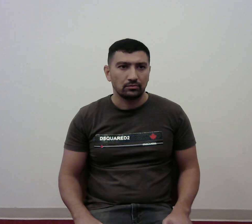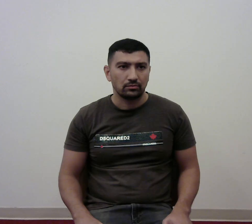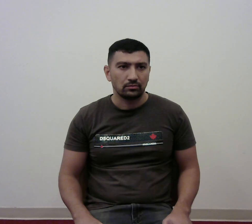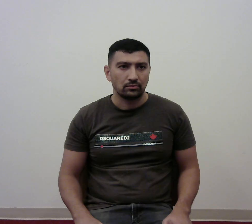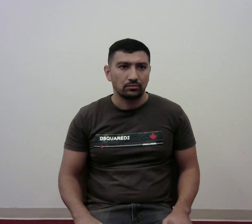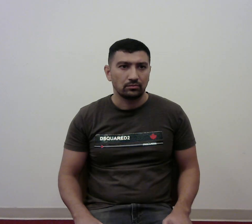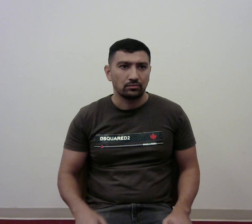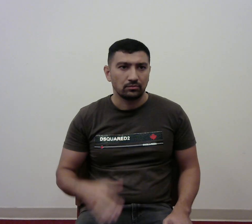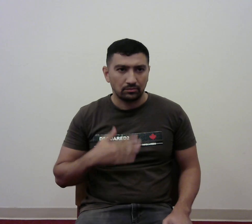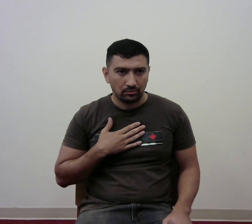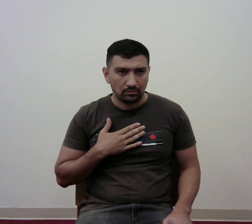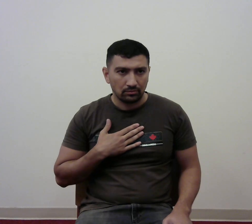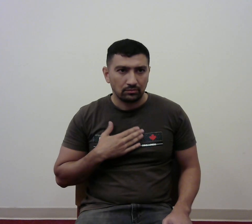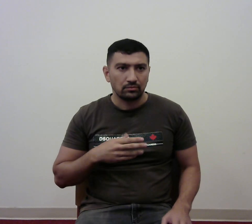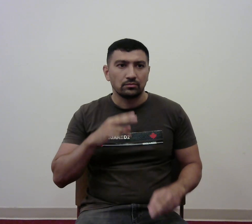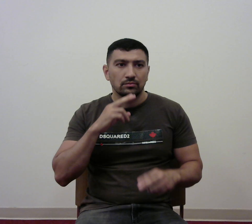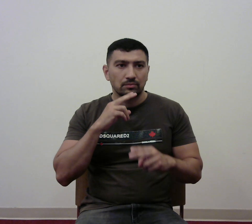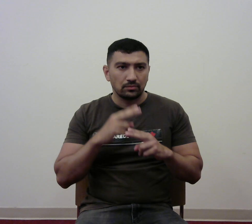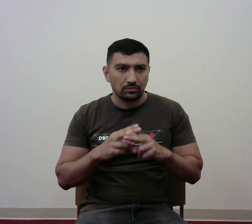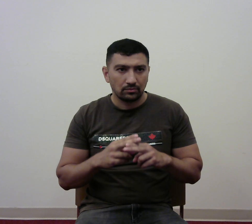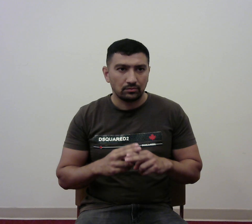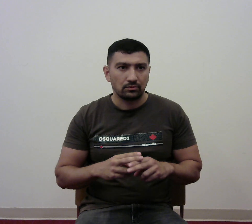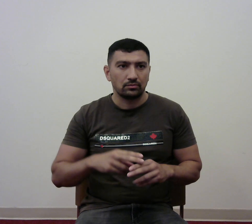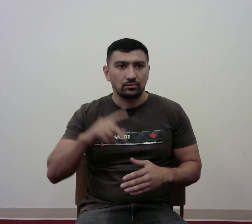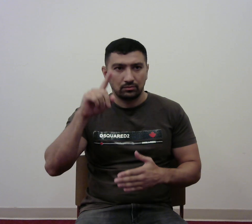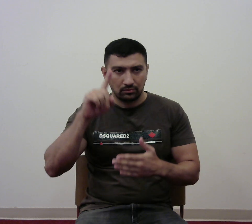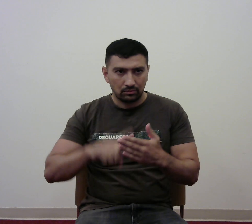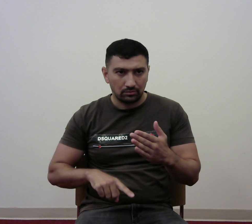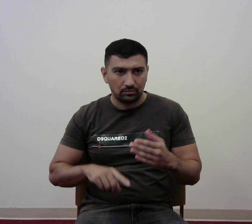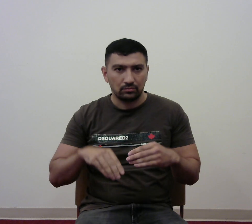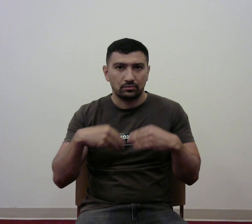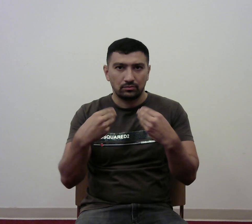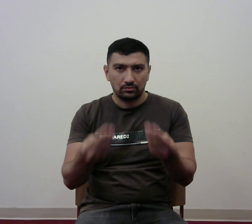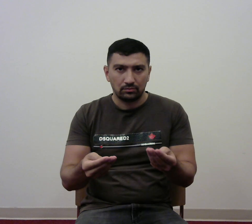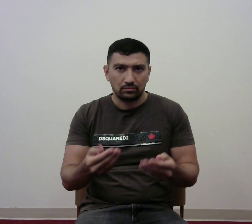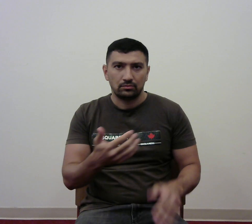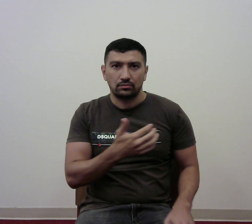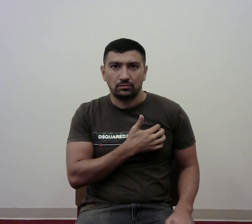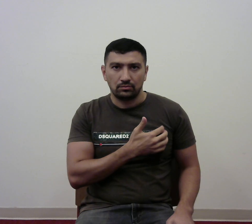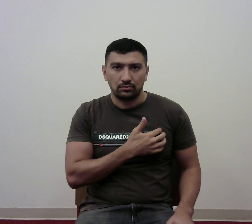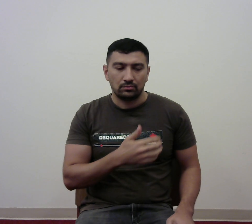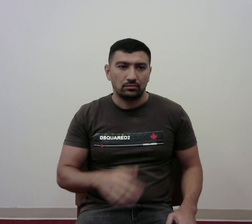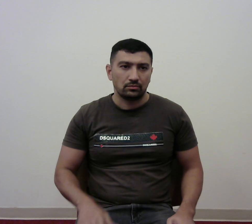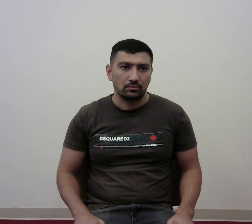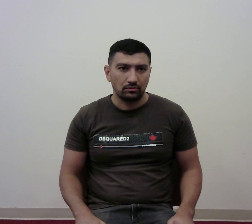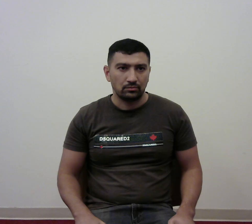Mən bacıma etibarnamə vermək istəyirəm